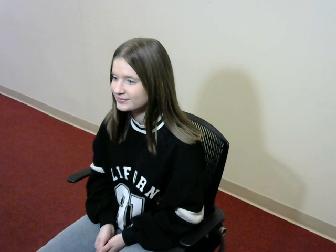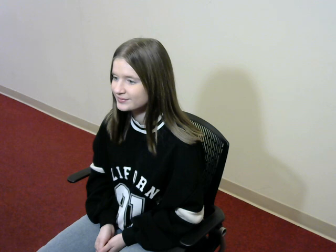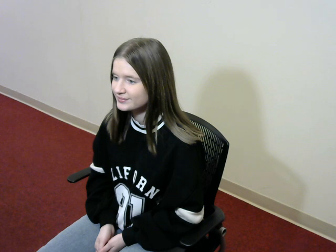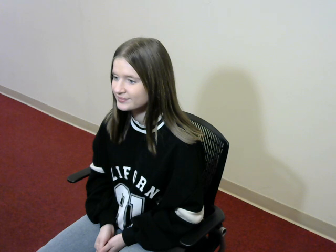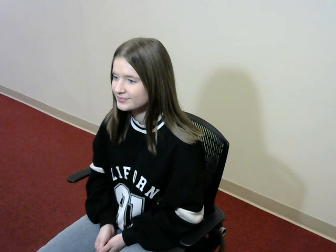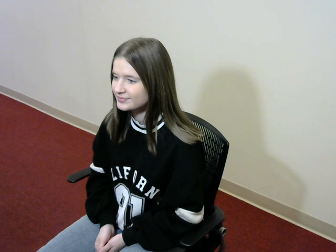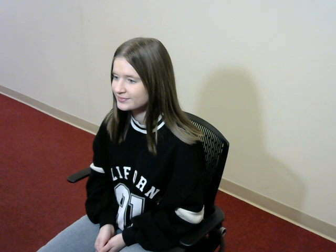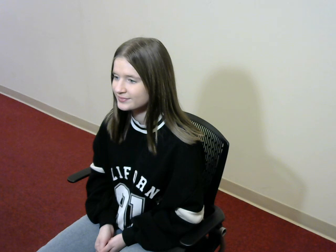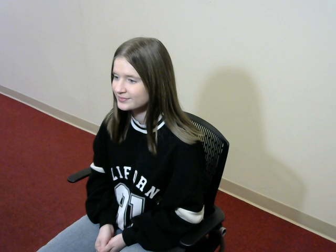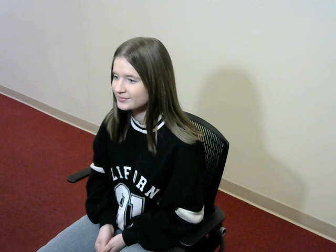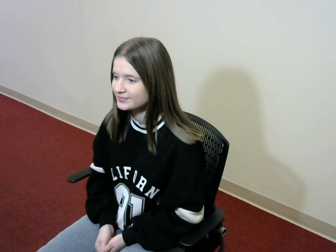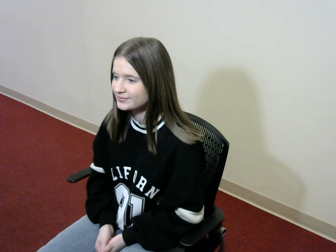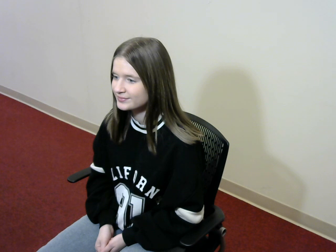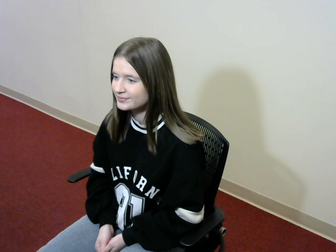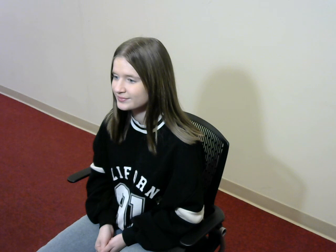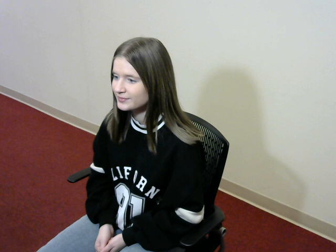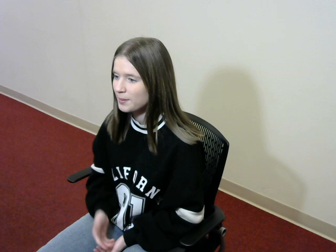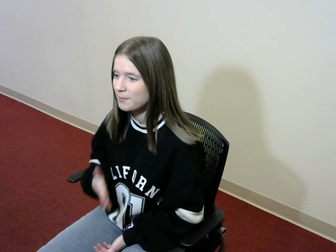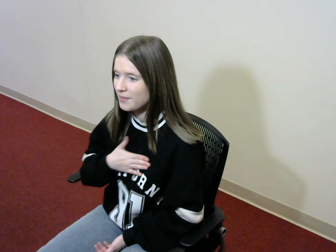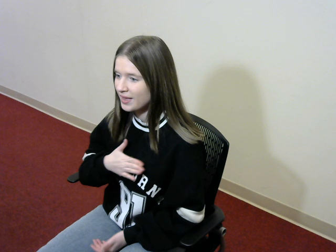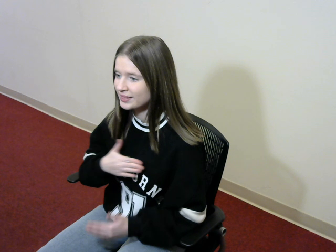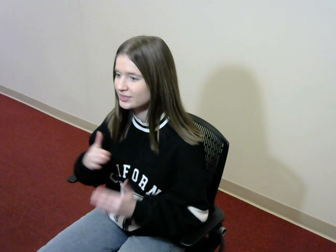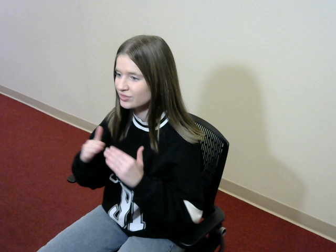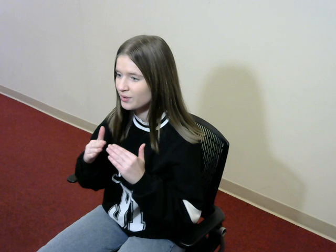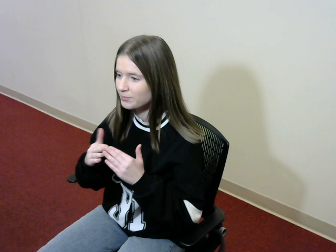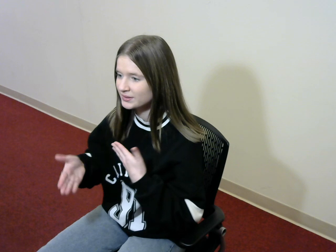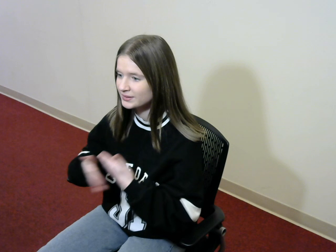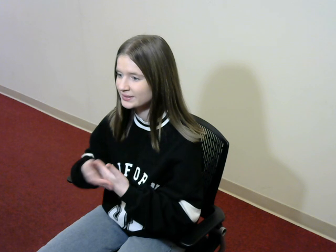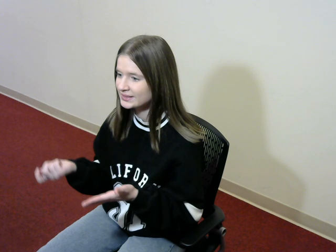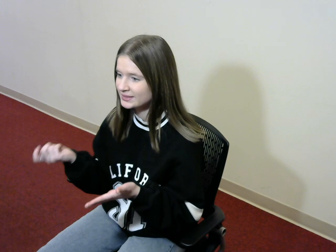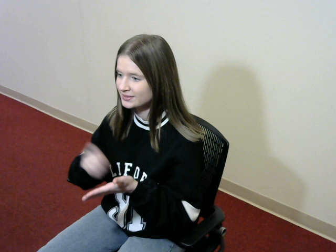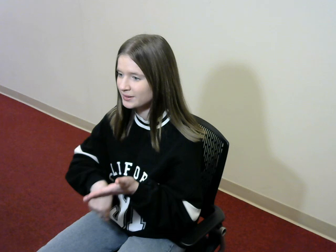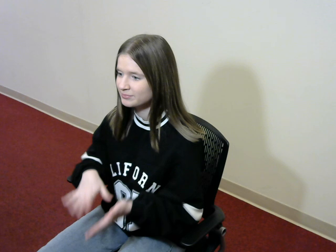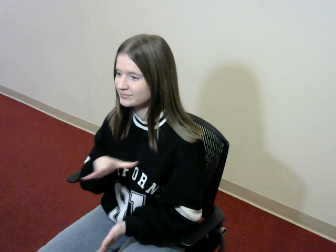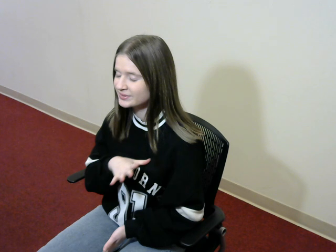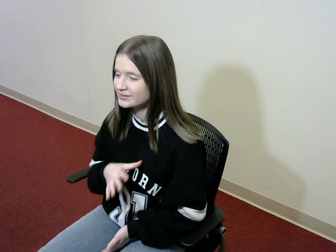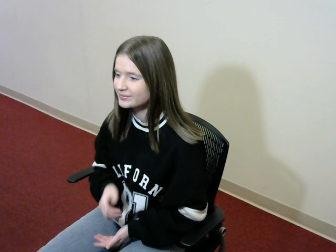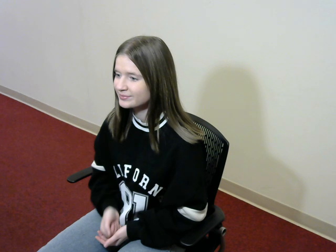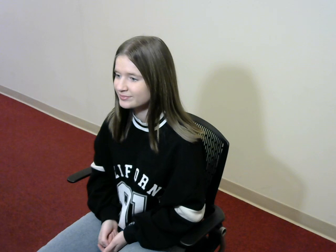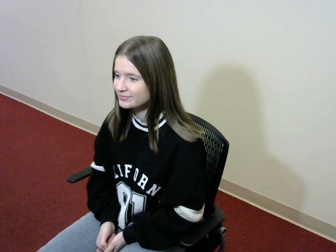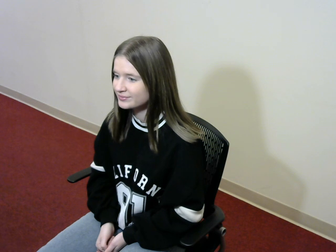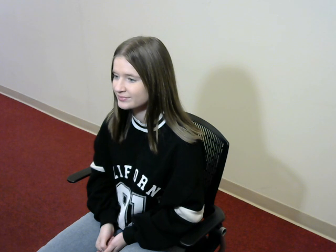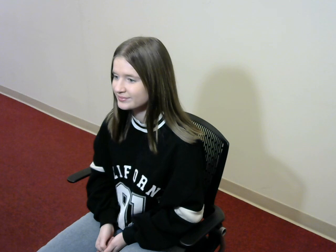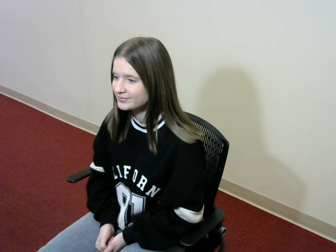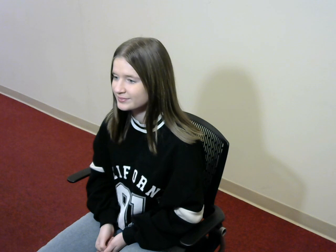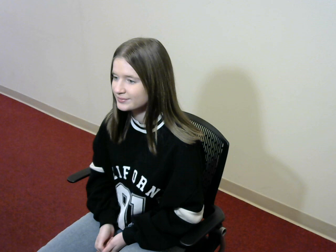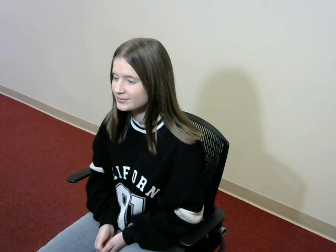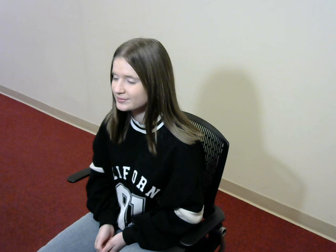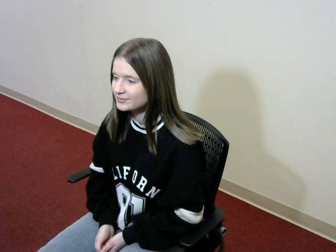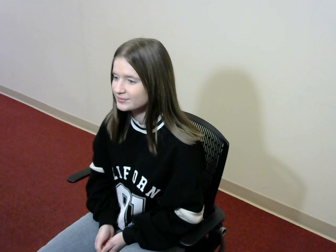Mən evin qapısını bağlamışam